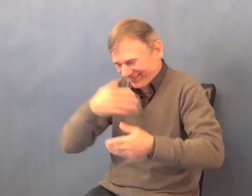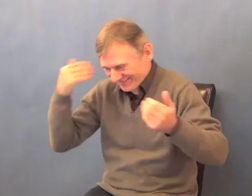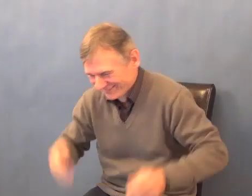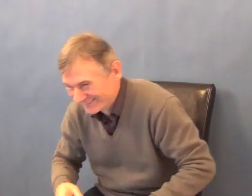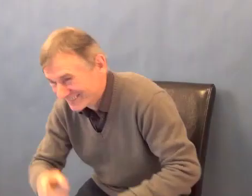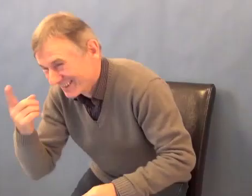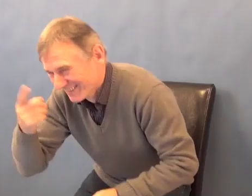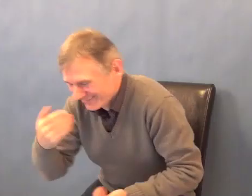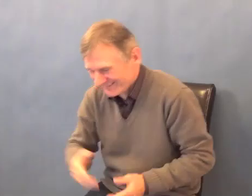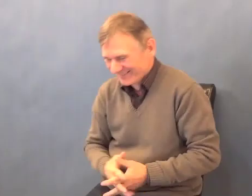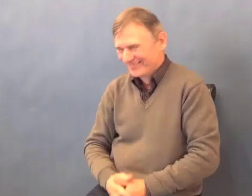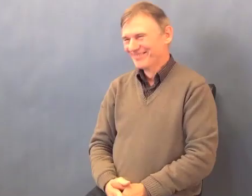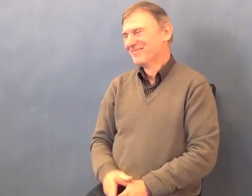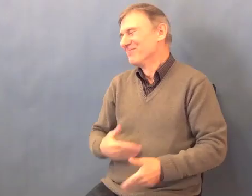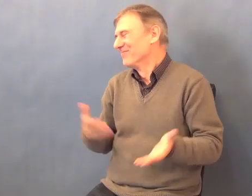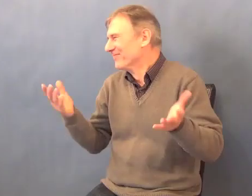Nie wolno kochać się, to ja już nie wiem.